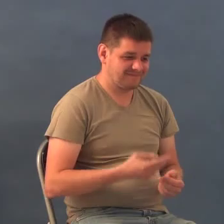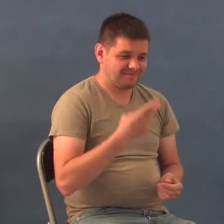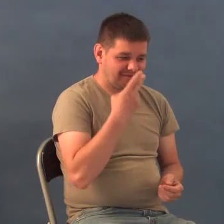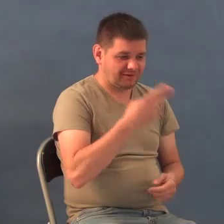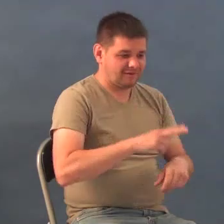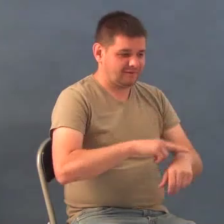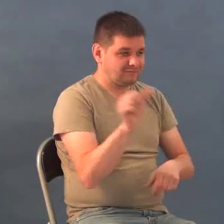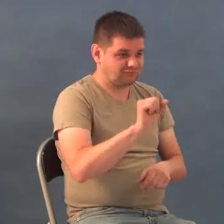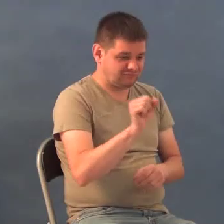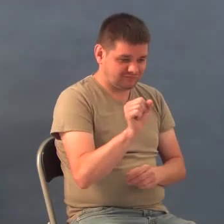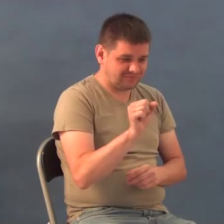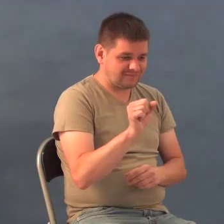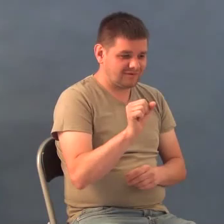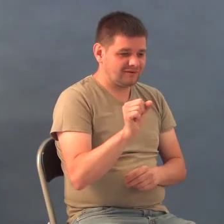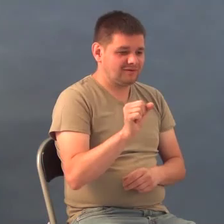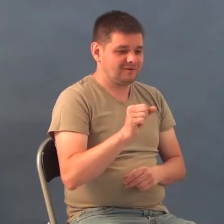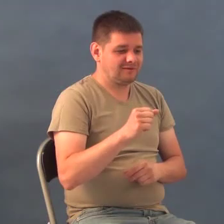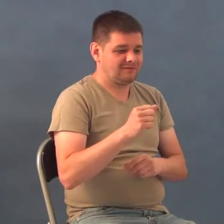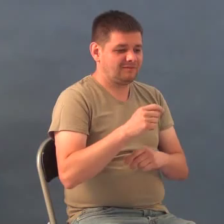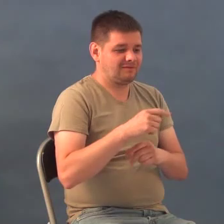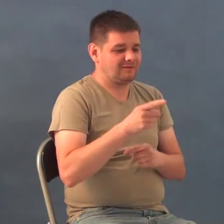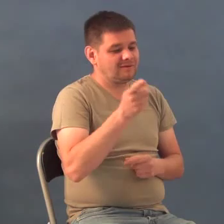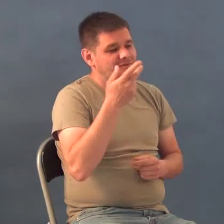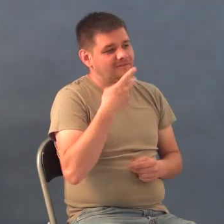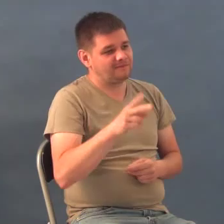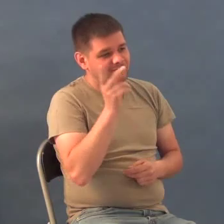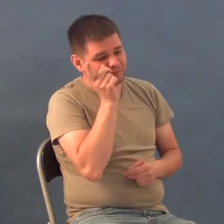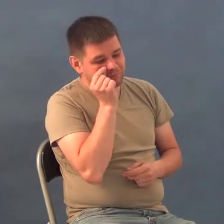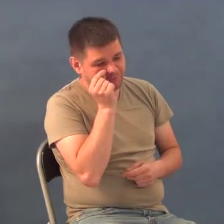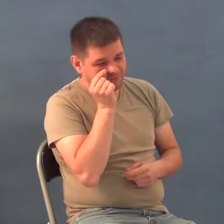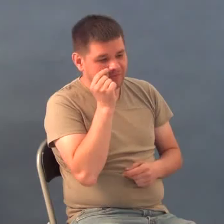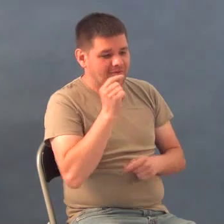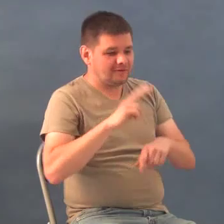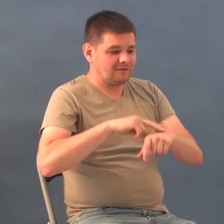Widzę, że zegar dzwoni, ale on po raz drugi zasypia.